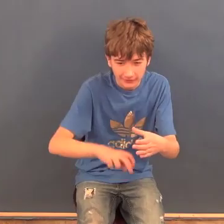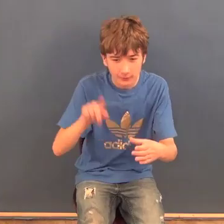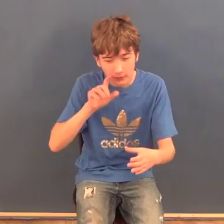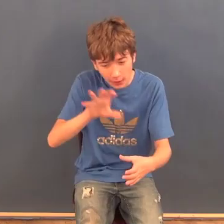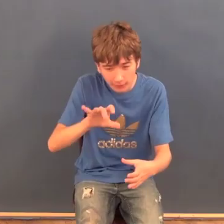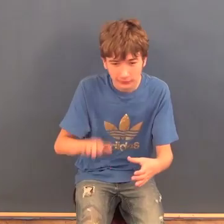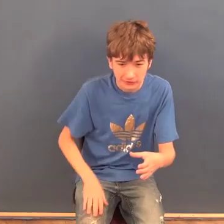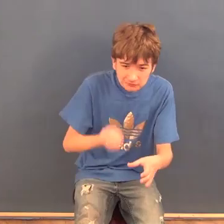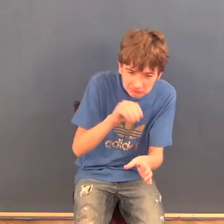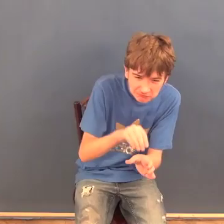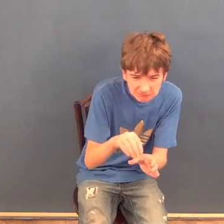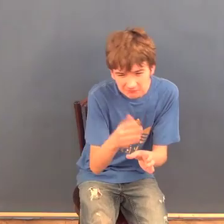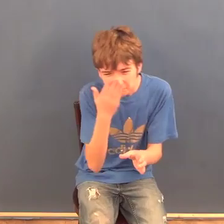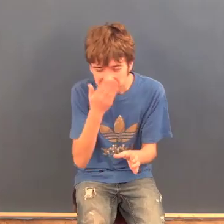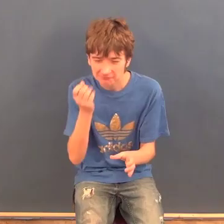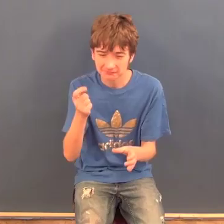Chłopiec ogląda żabę. Pies ją obwąchuje.